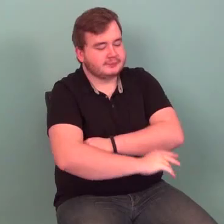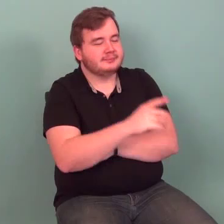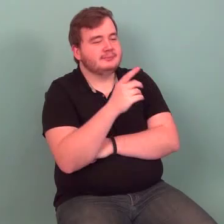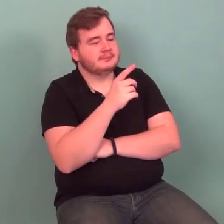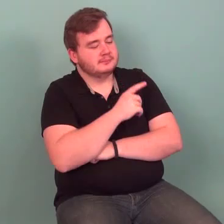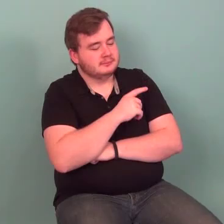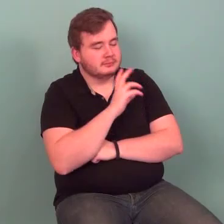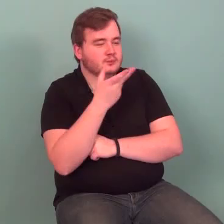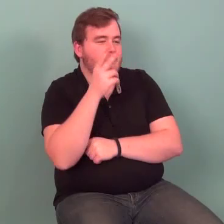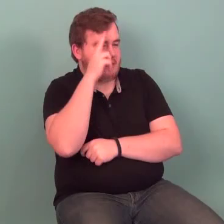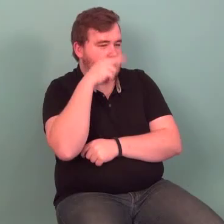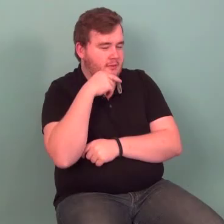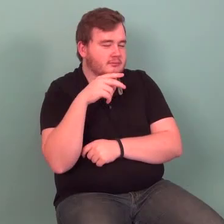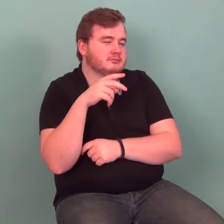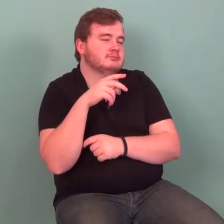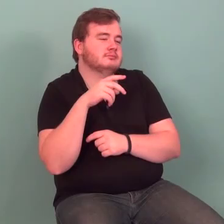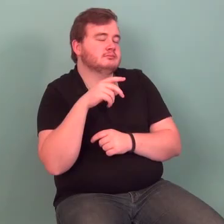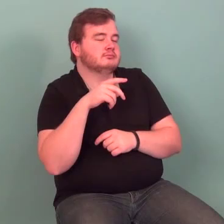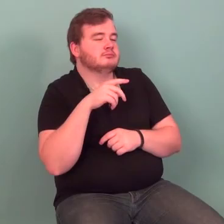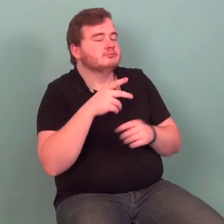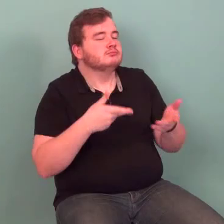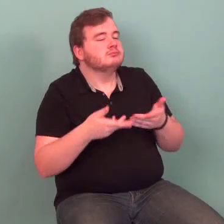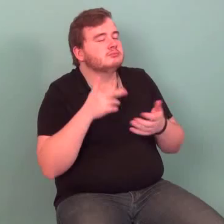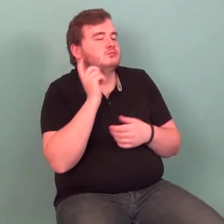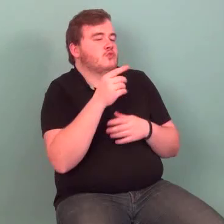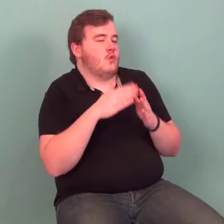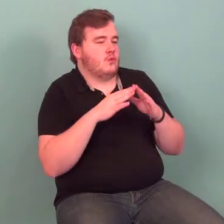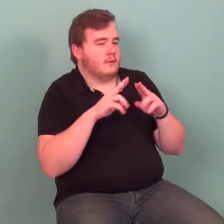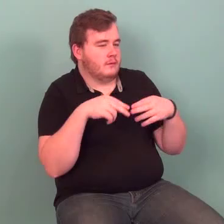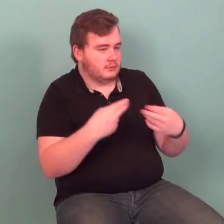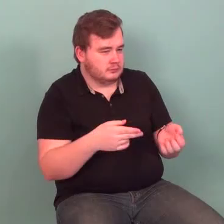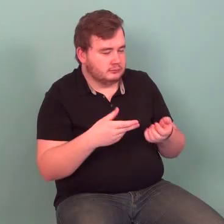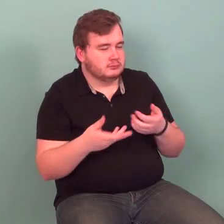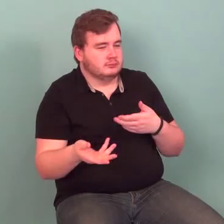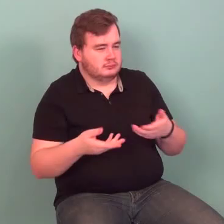W skrócie: tata idzie, wraca do domu, idzie.